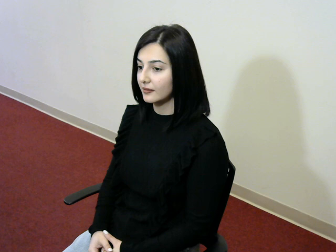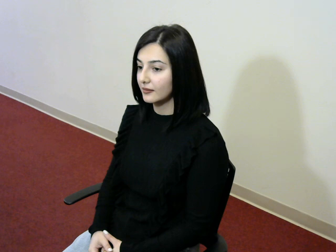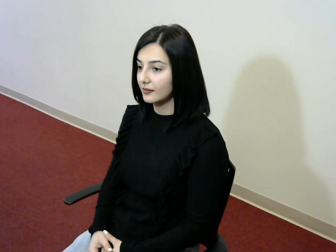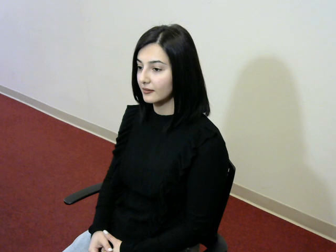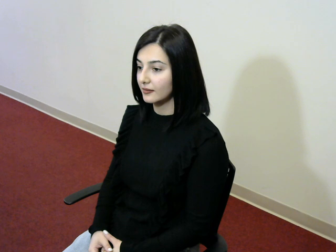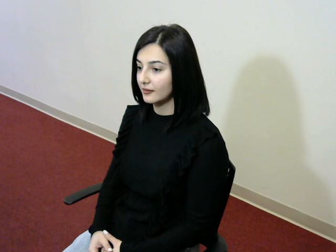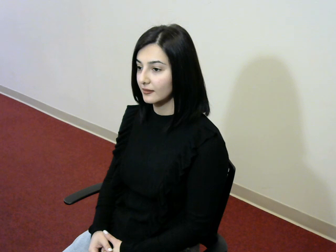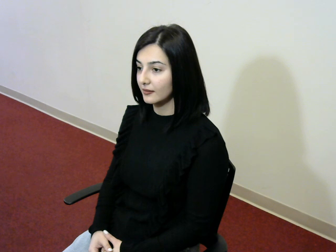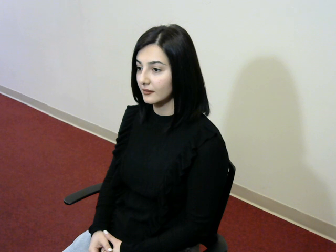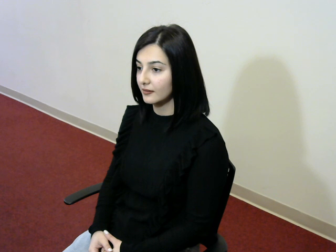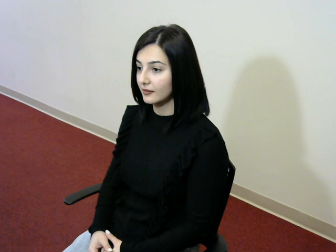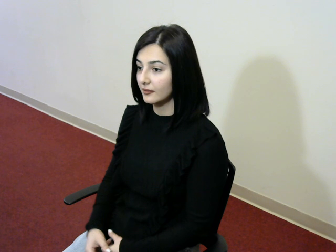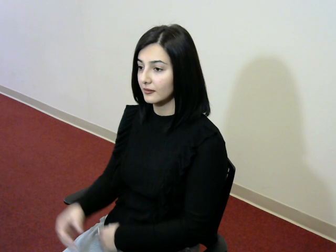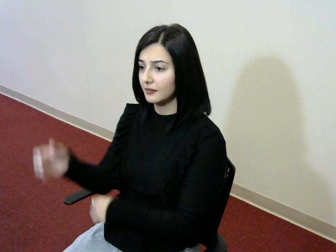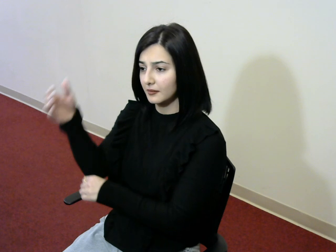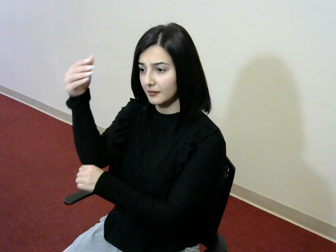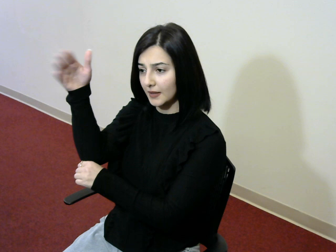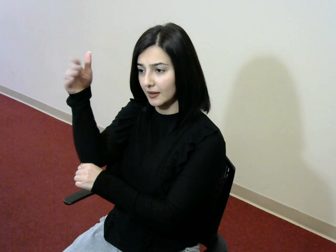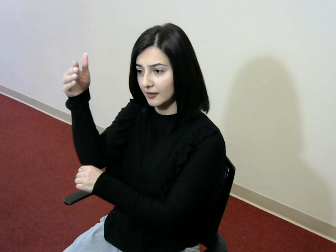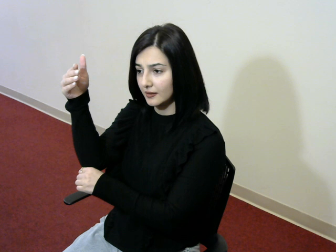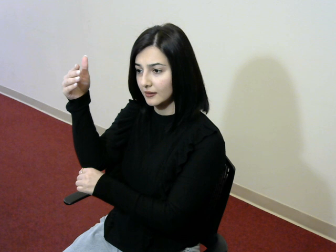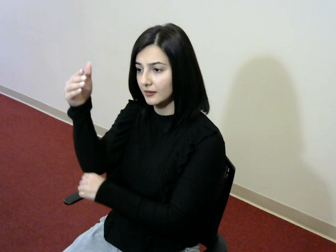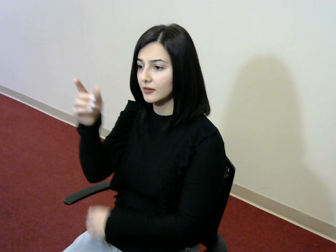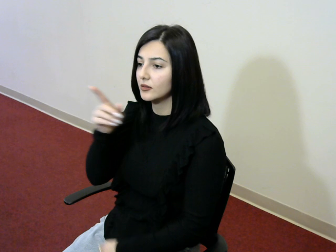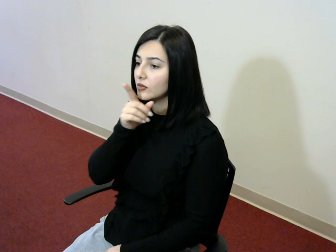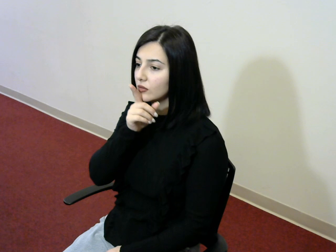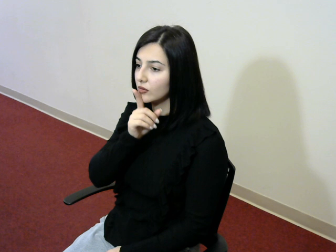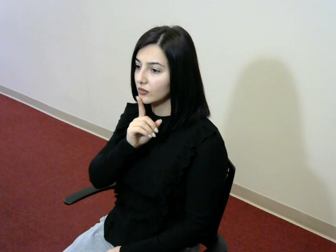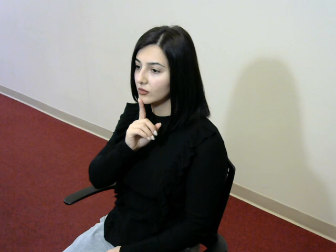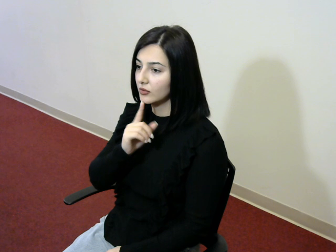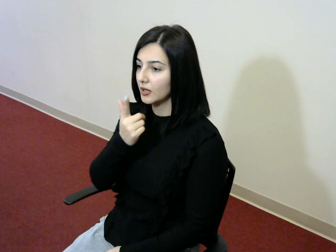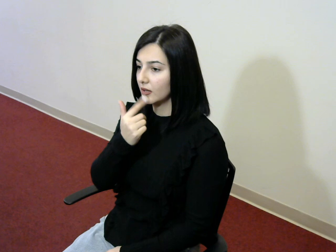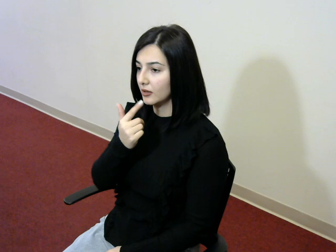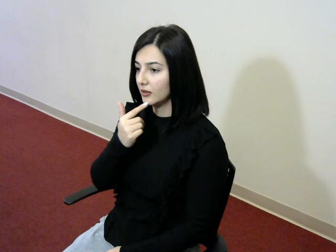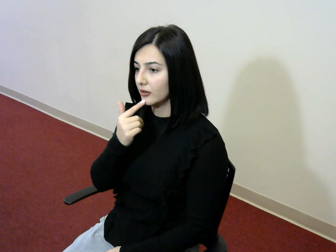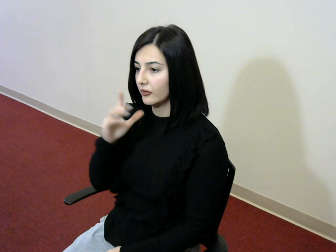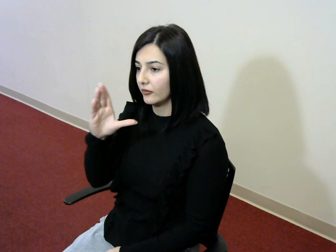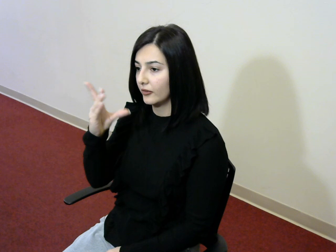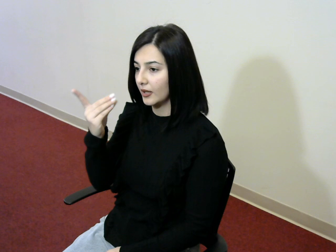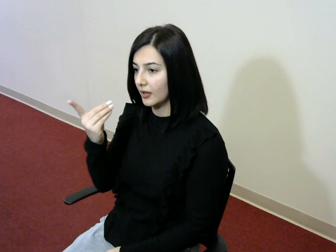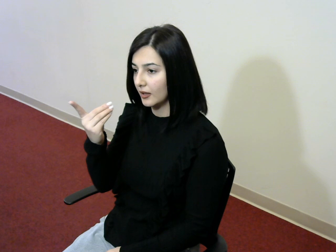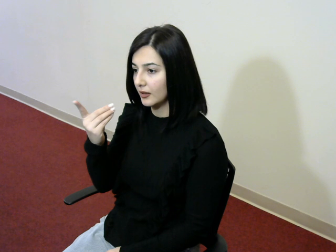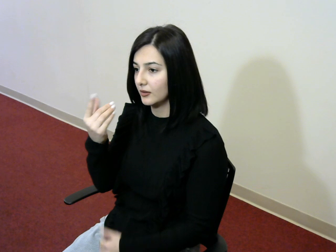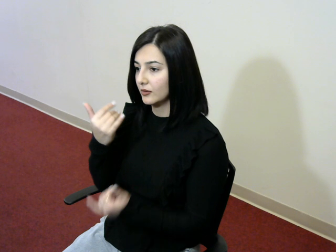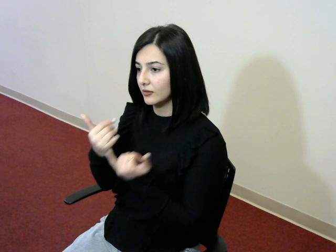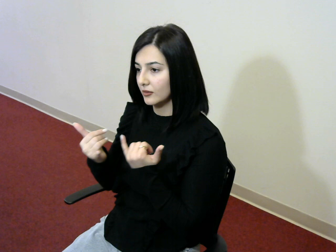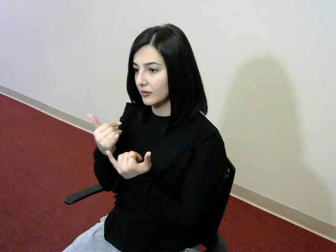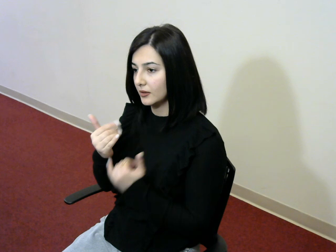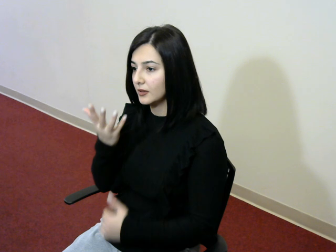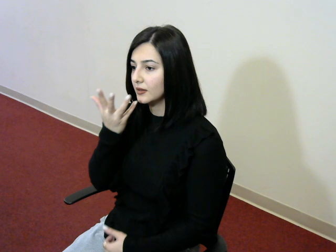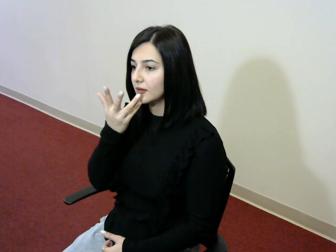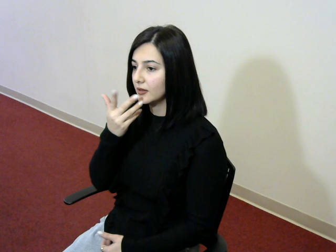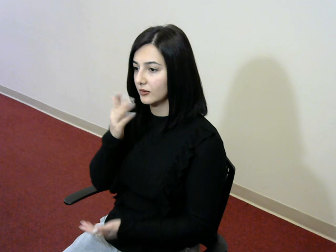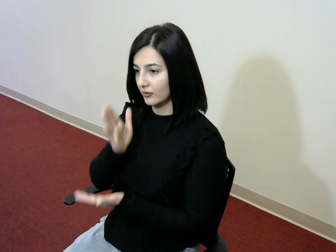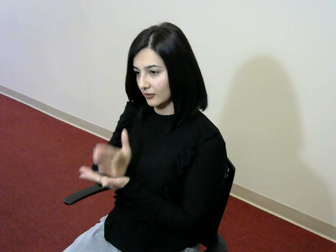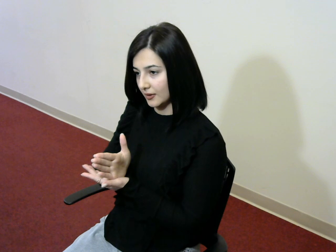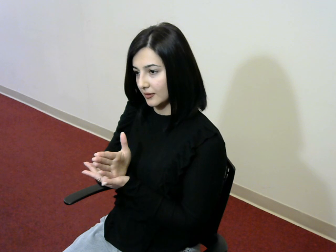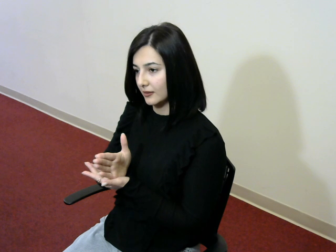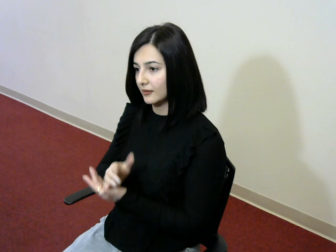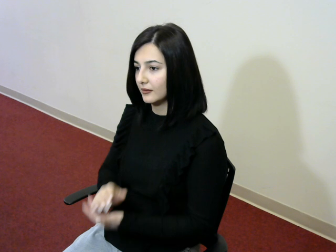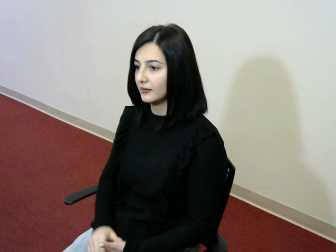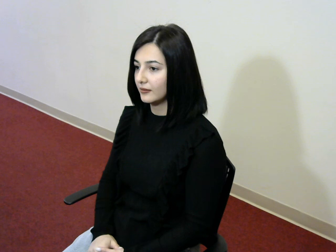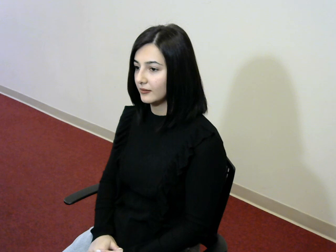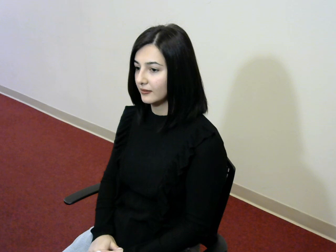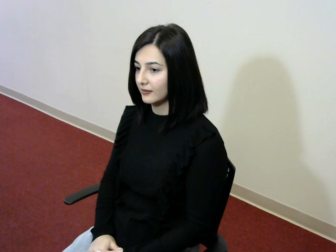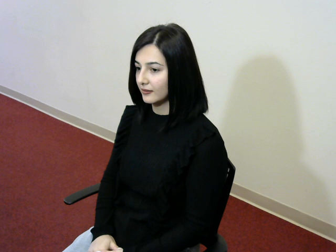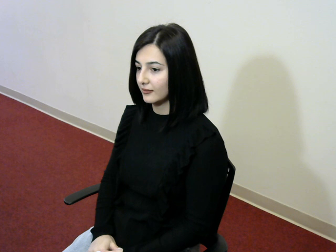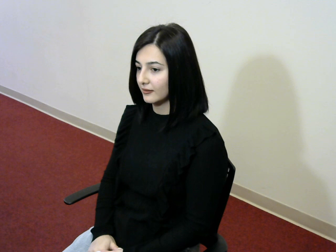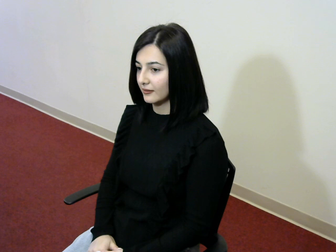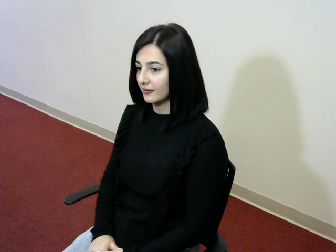Bayrağımızda mavi, qırmızı və yaşıl rənglər var